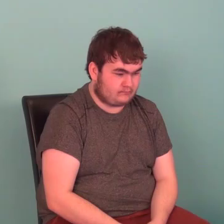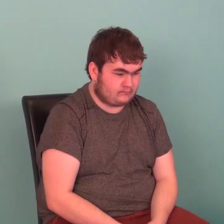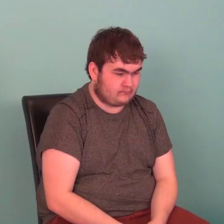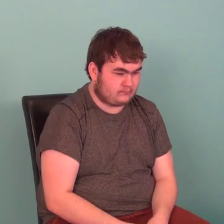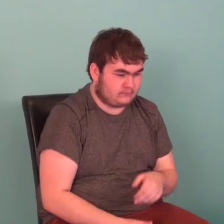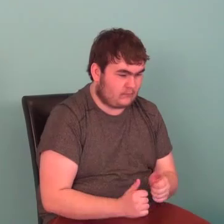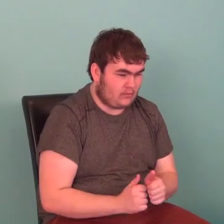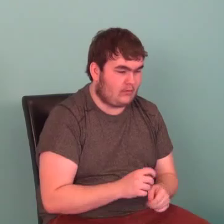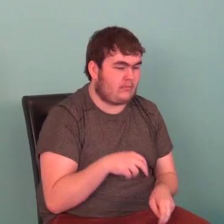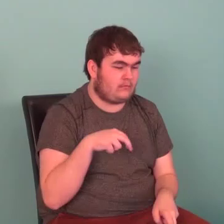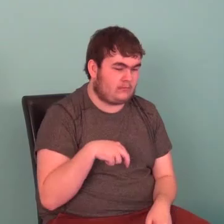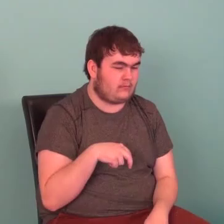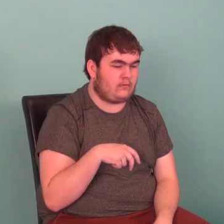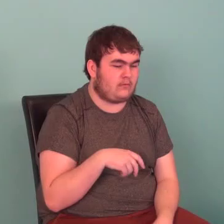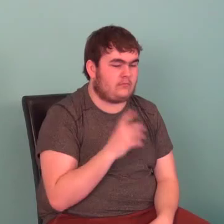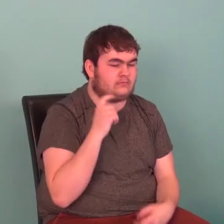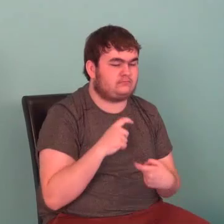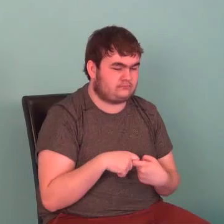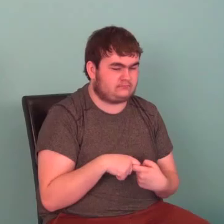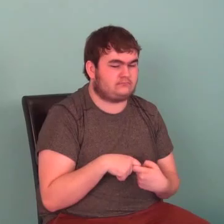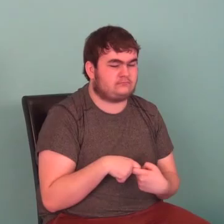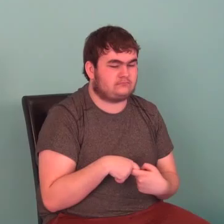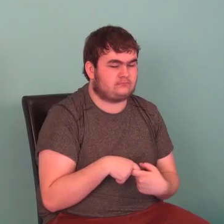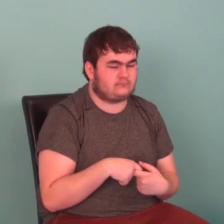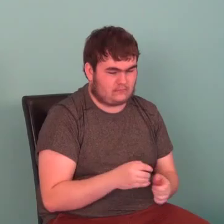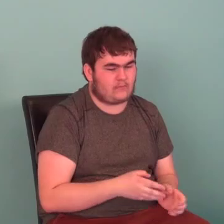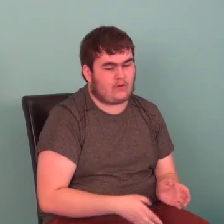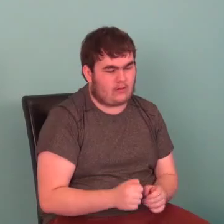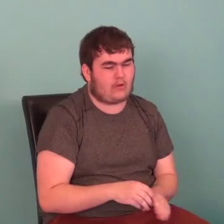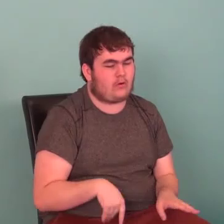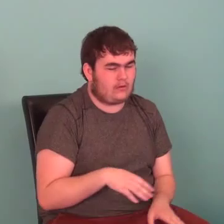Sport, coś z tyłu, przyczepa, łyżwy oraz hulajnoga.